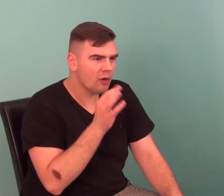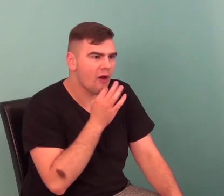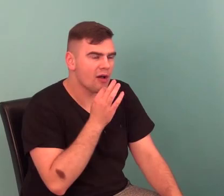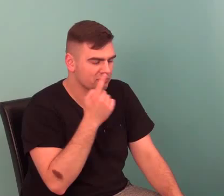Ciężko.